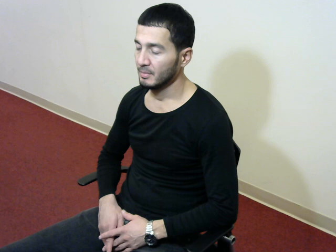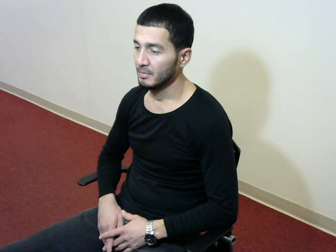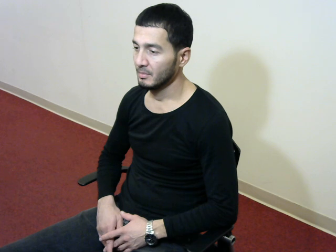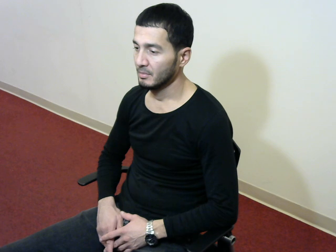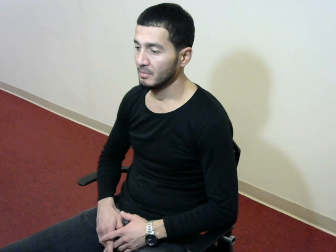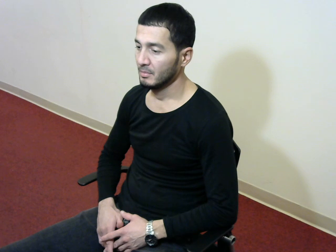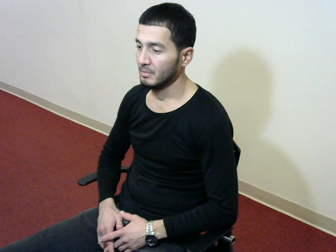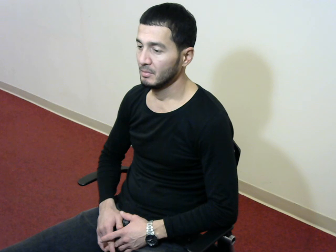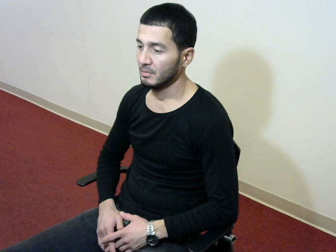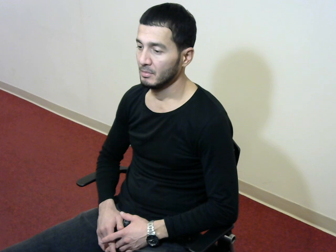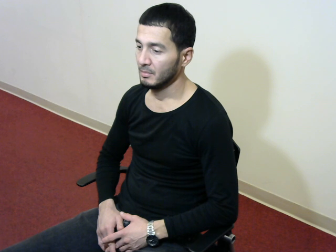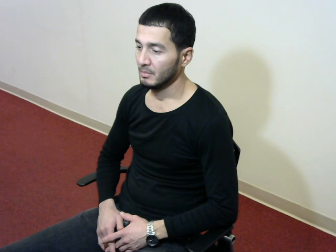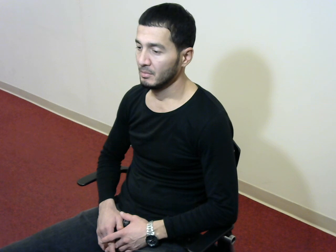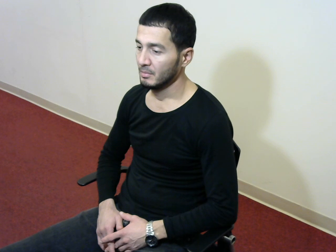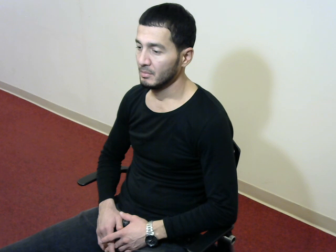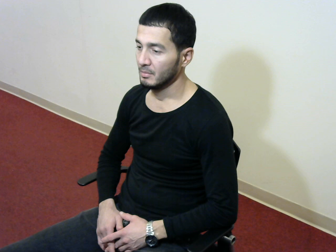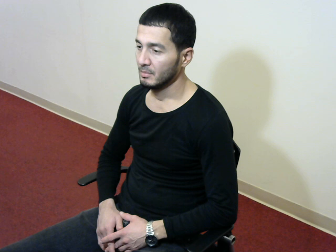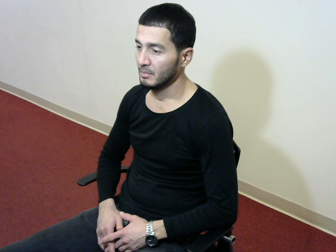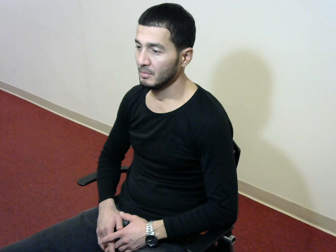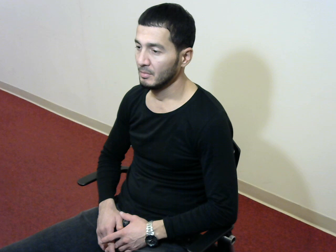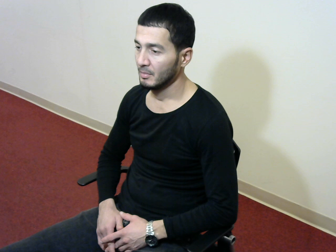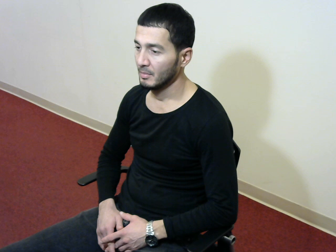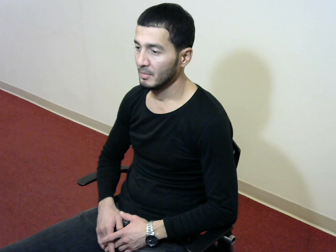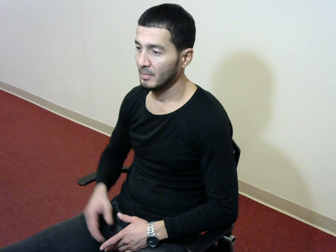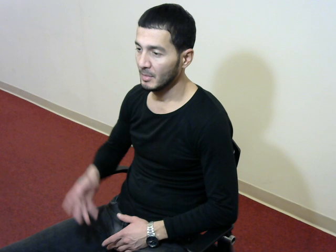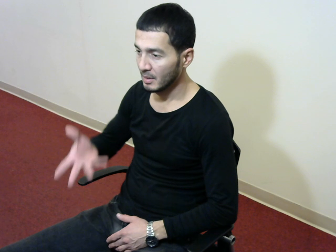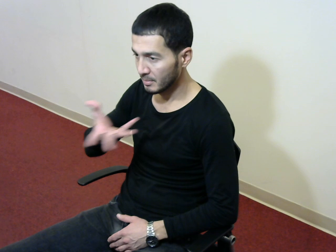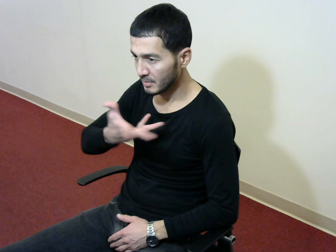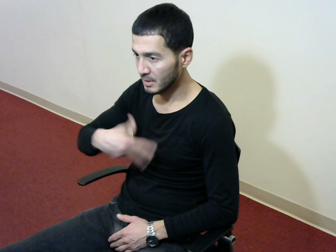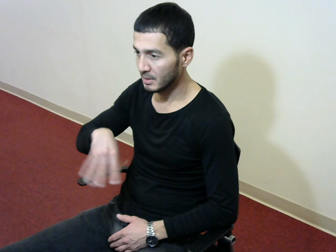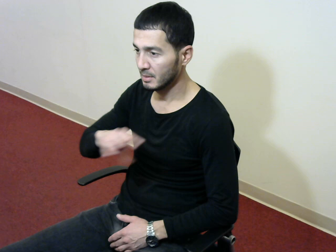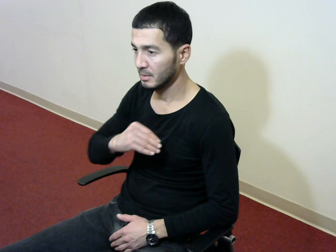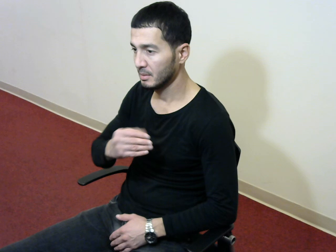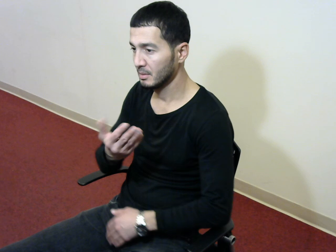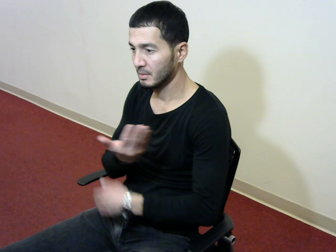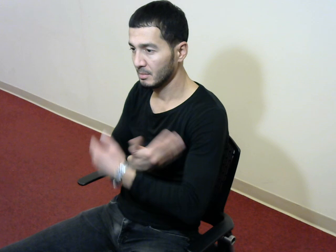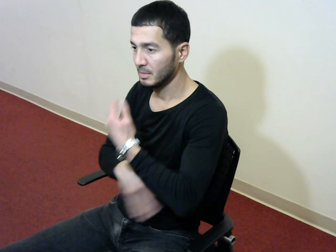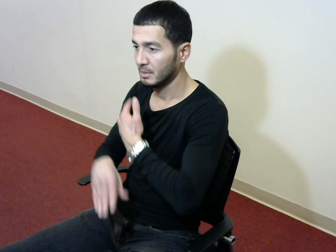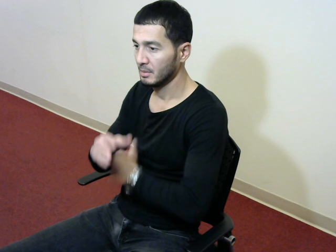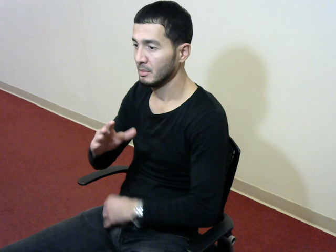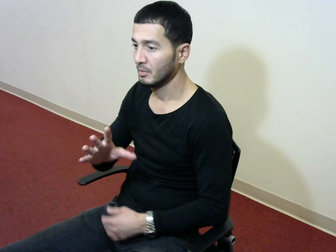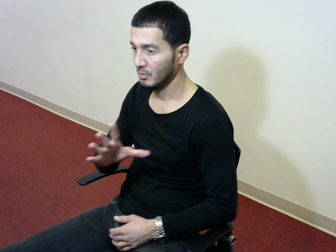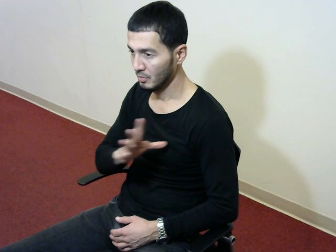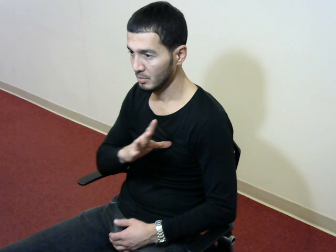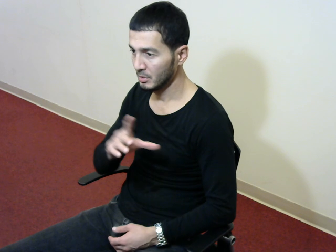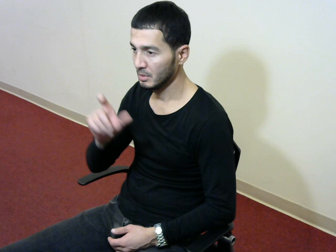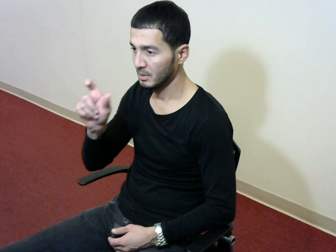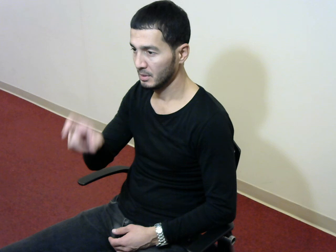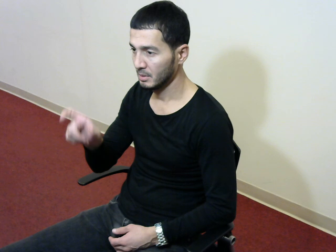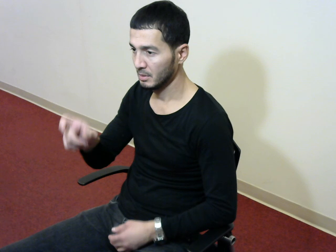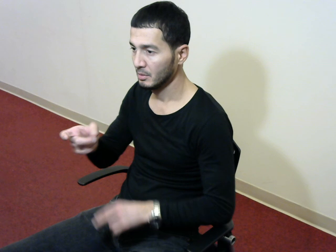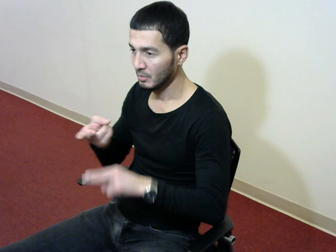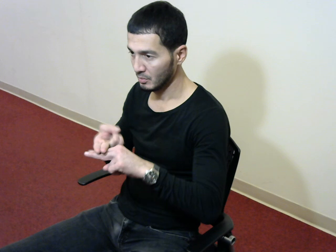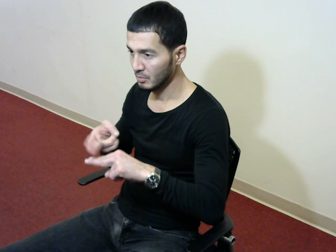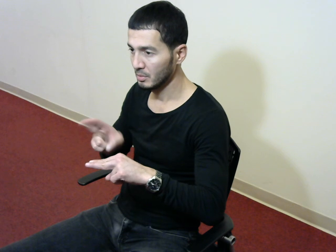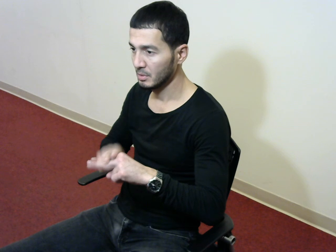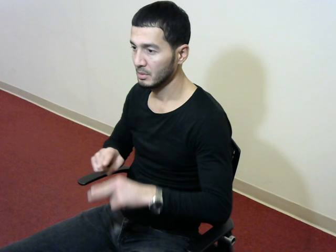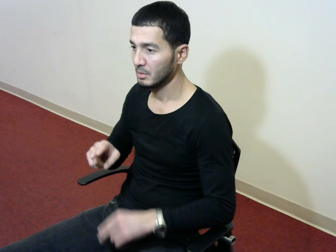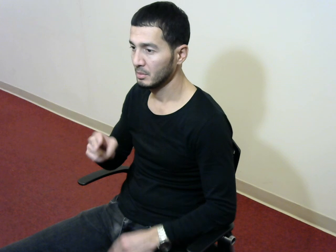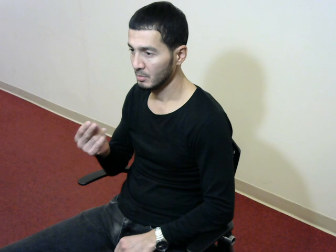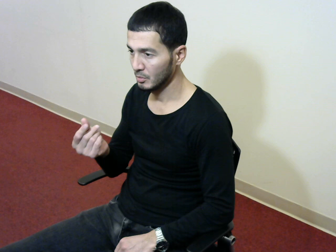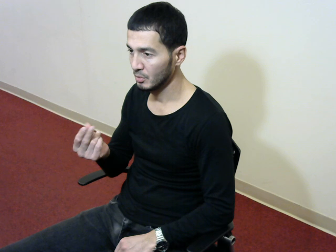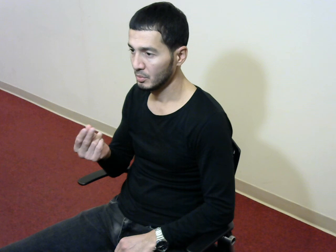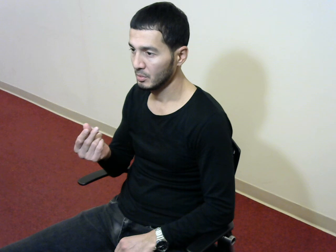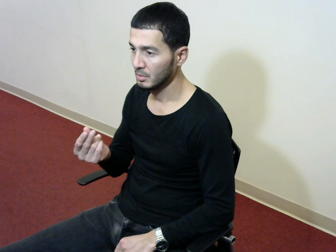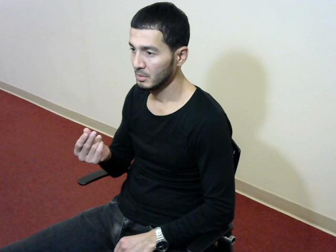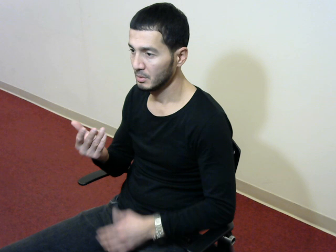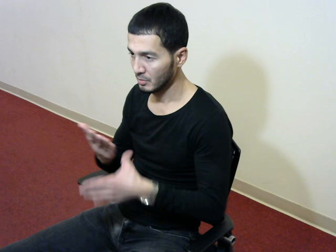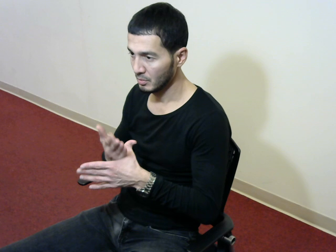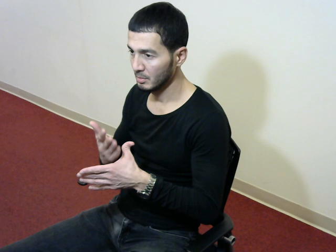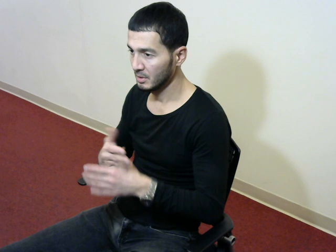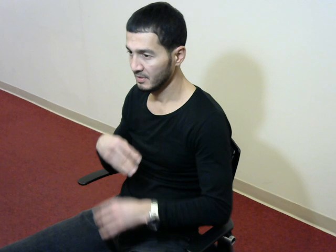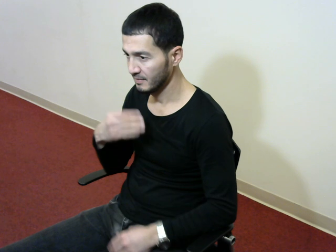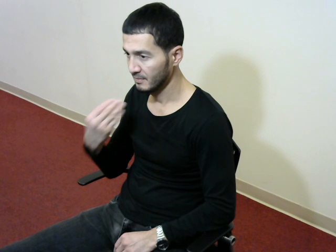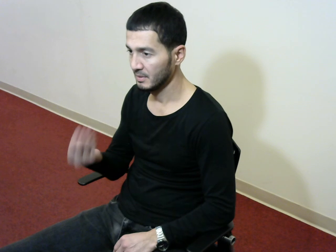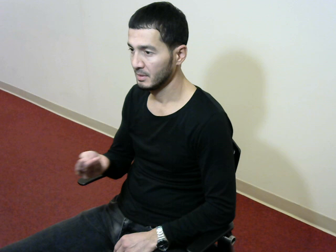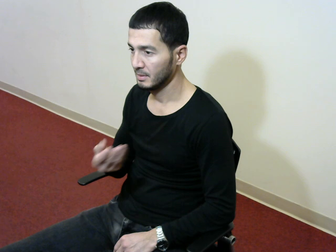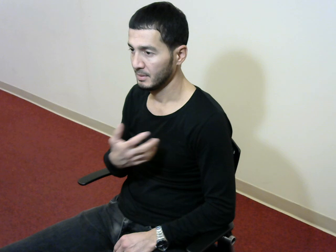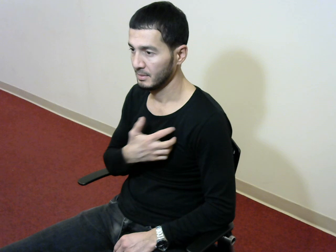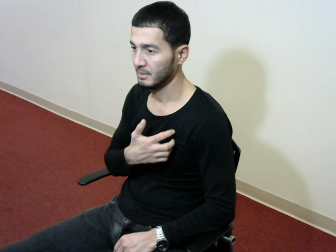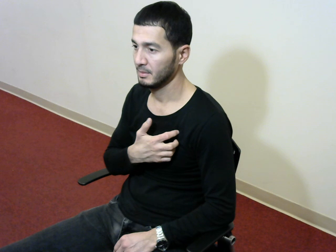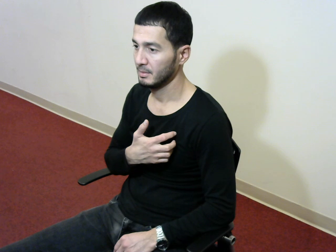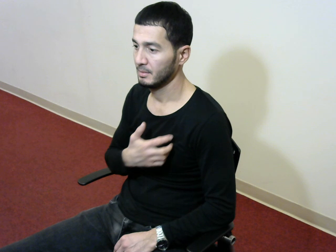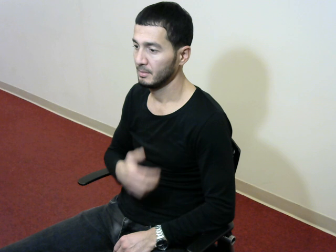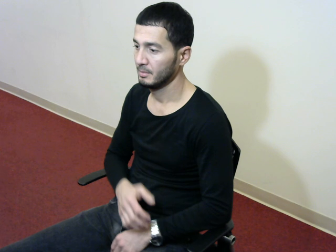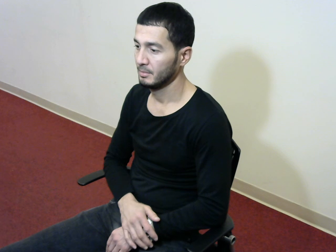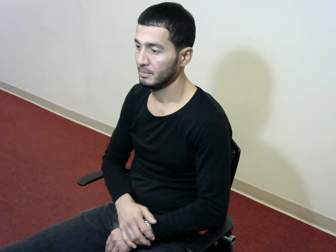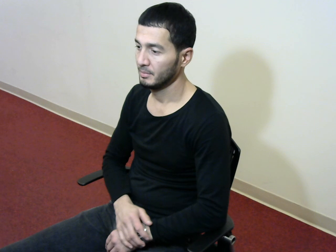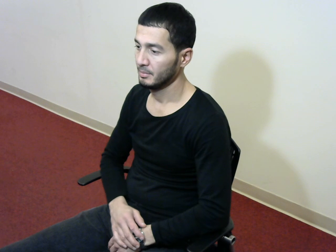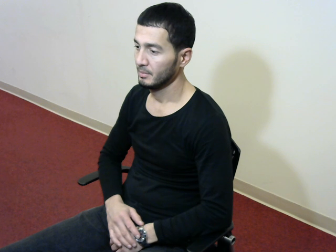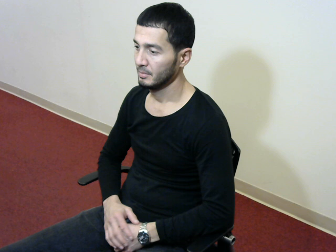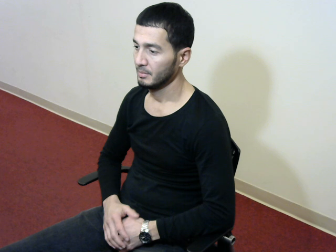Biz əlilliyi olan şəxslər üçün pul yardım vermək istəyirik